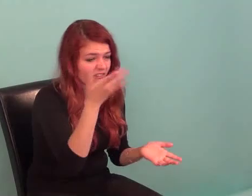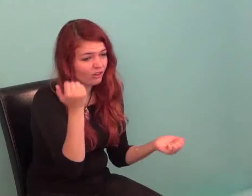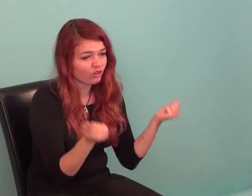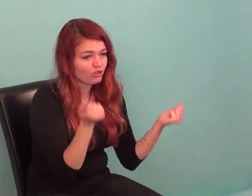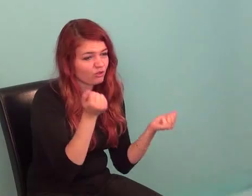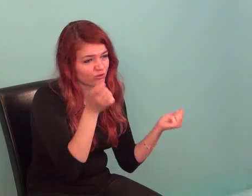Trudno.